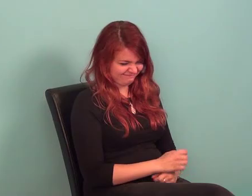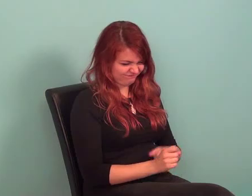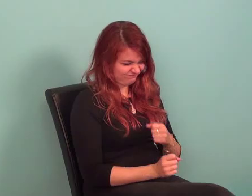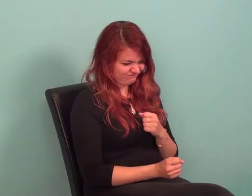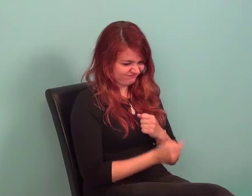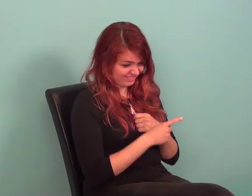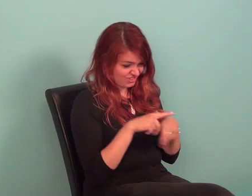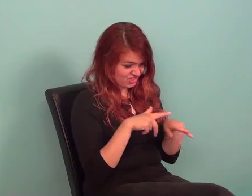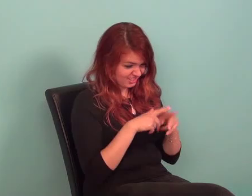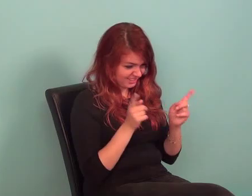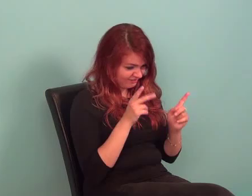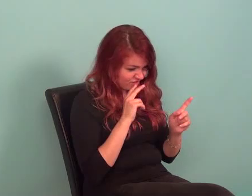Dziwnie, nie wolno koniom brać prysznica.